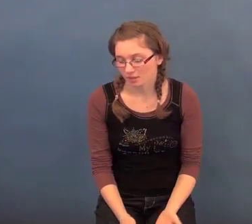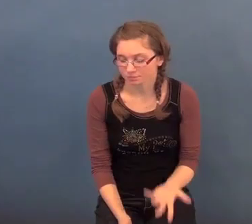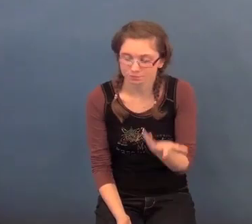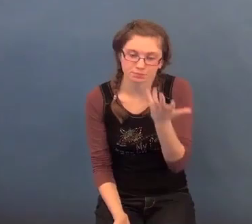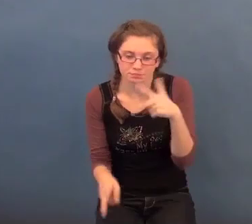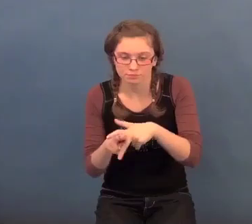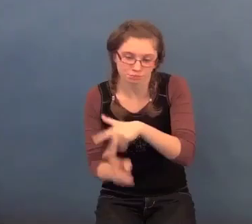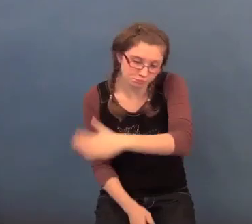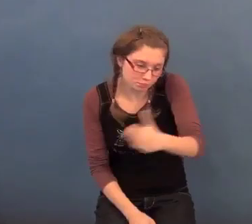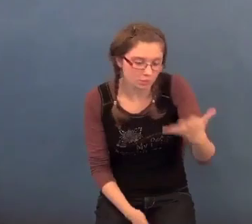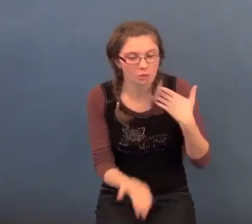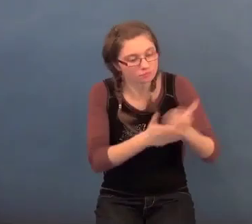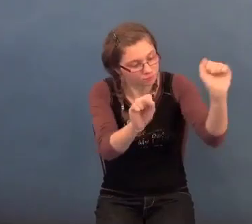Konie stoją jeden obok drugiego, zostały już umyte.